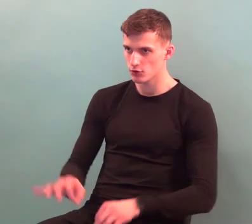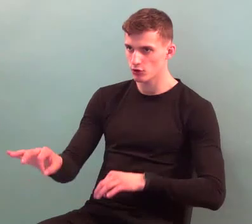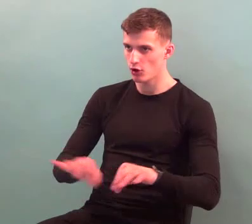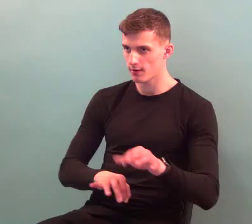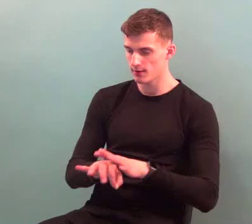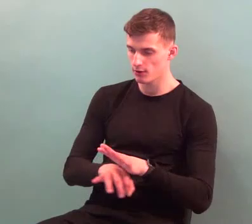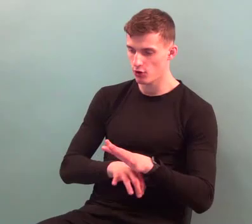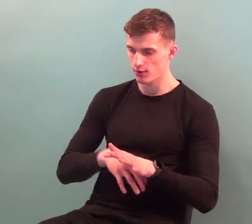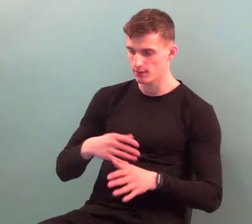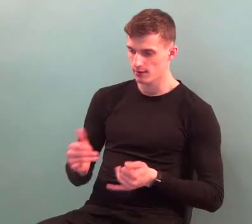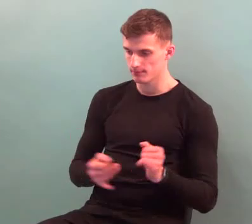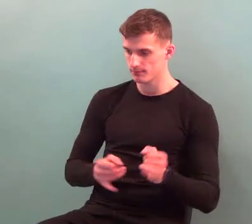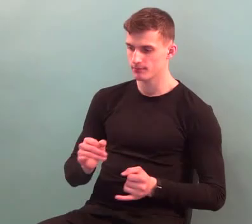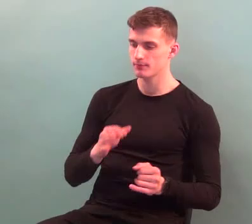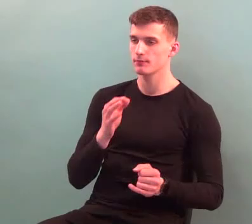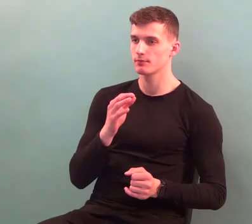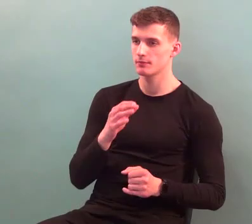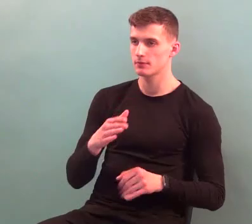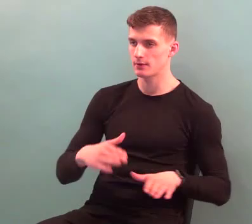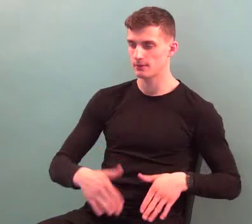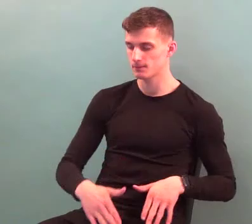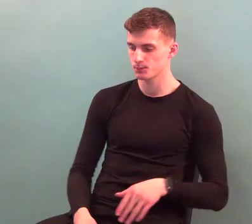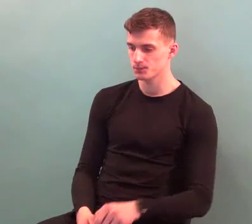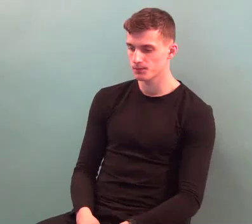Rolki i deskorolka.